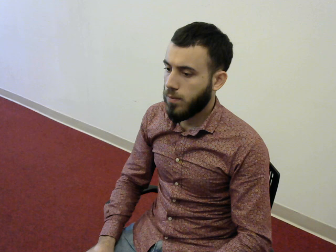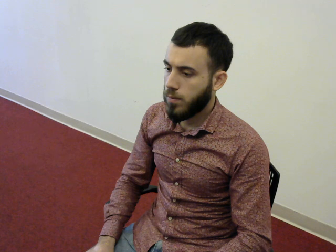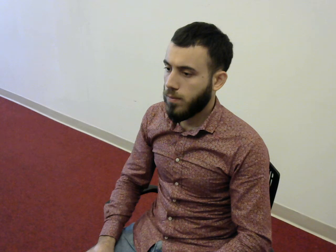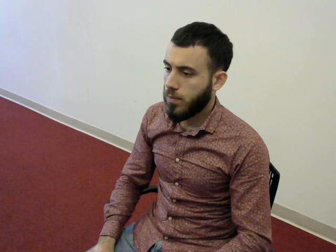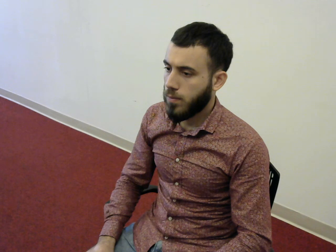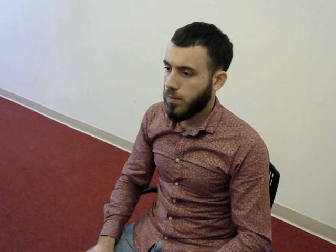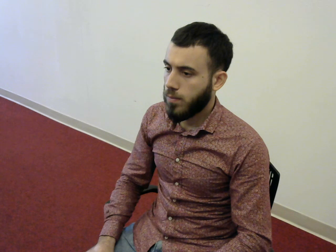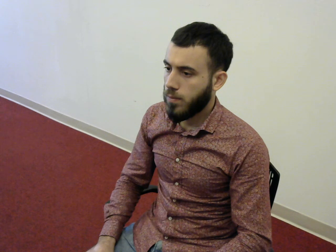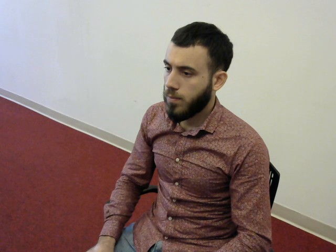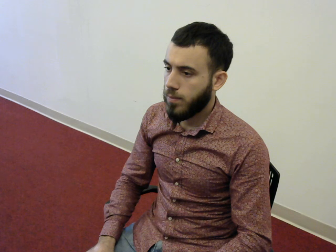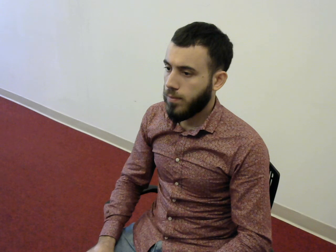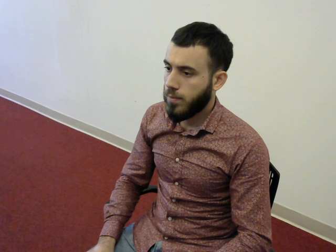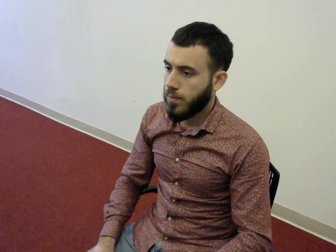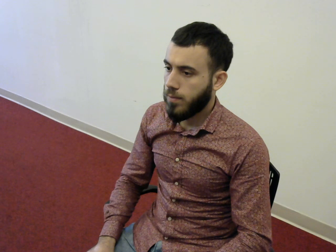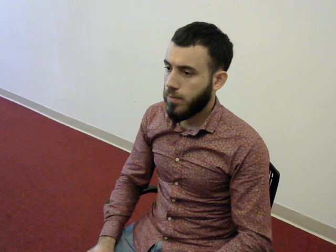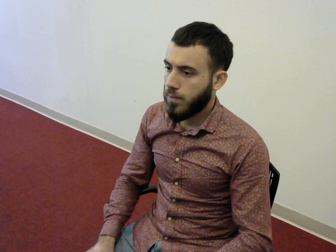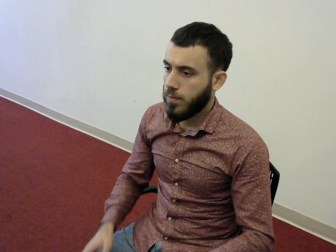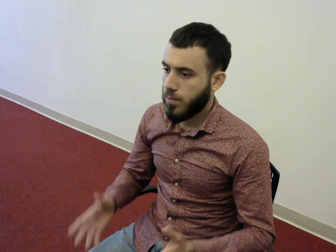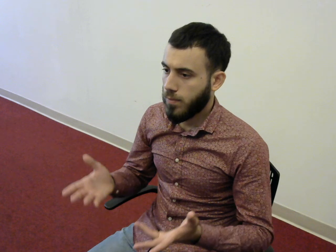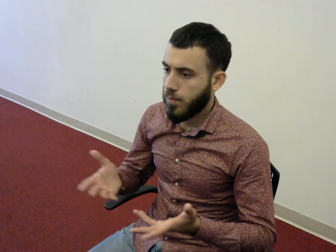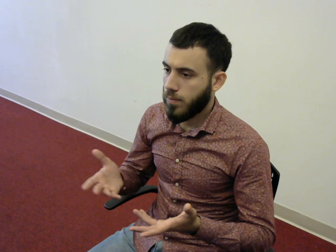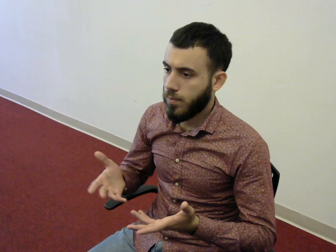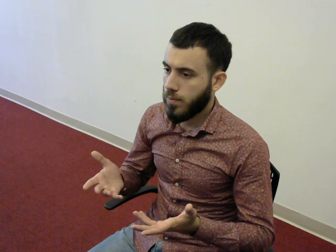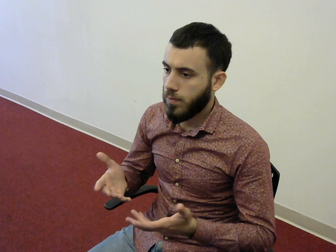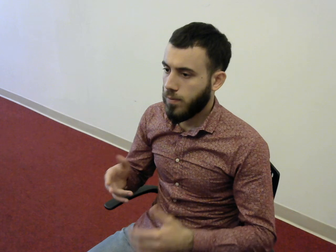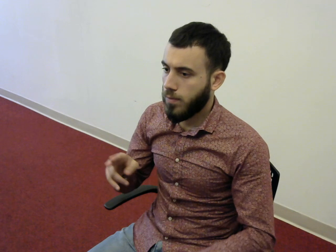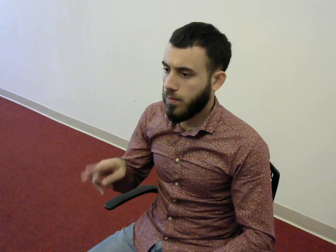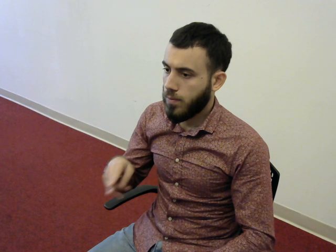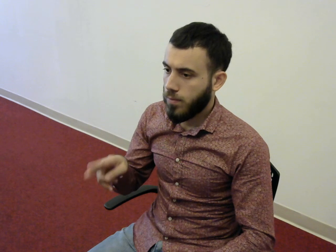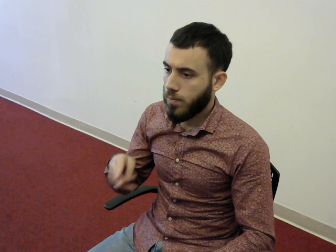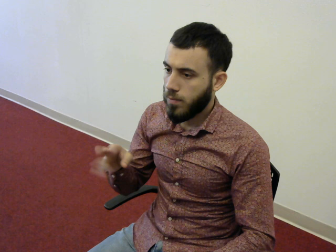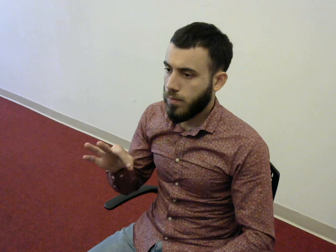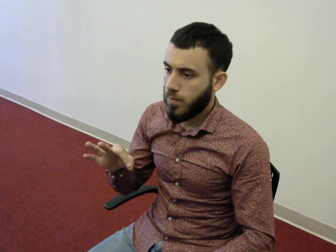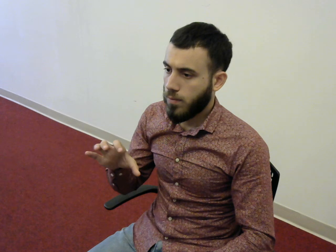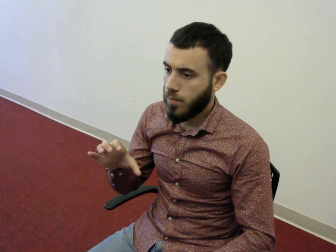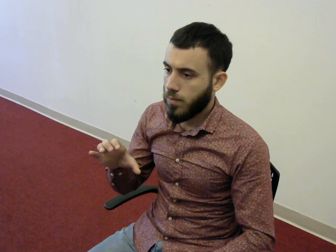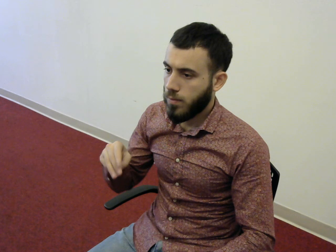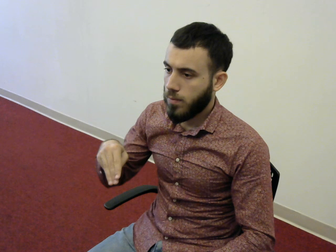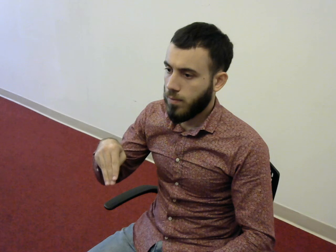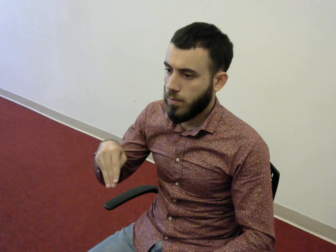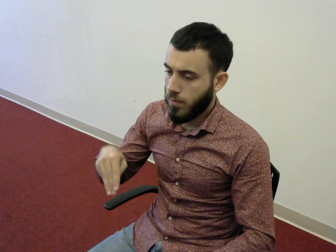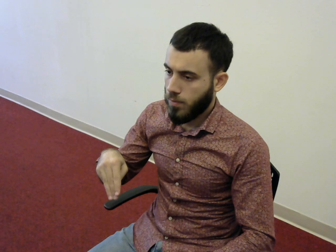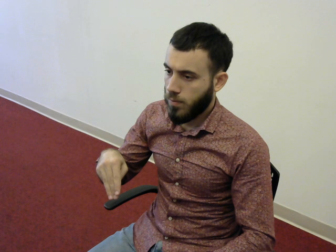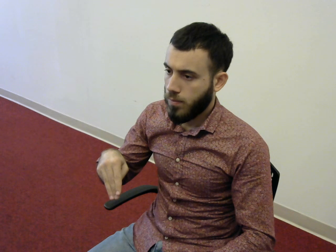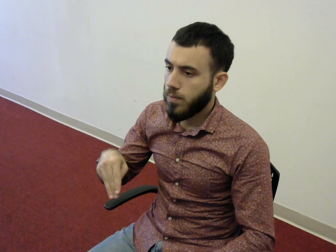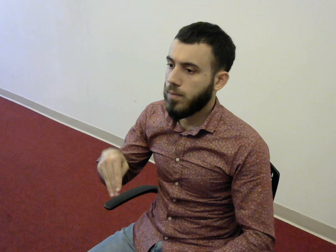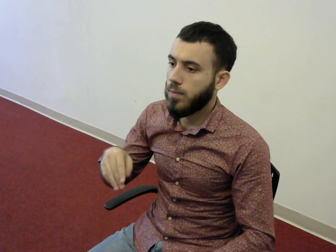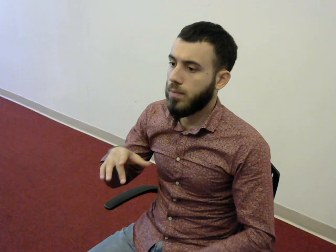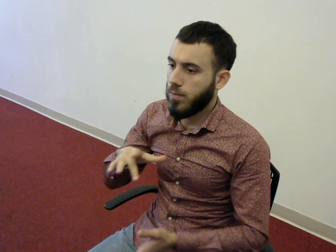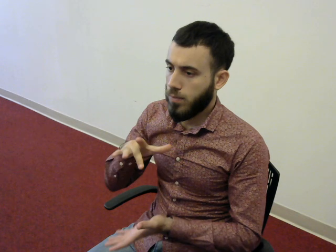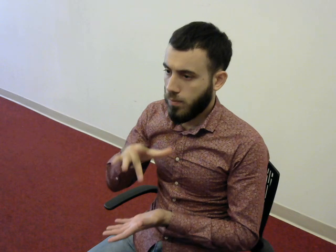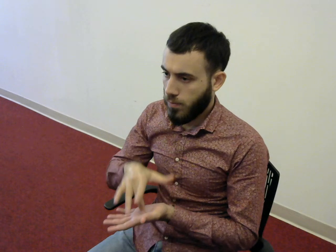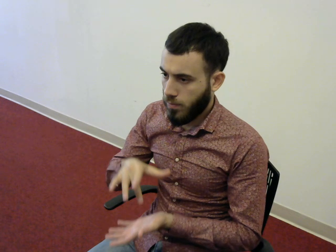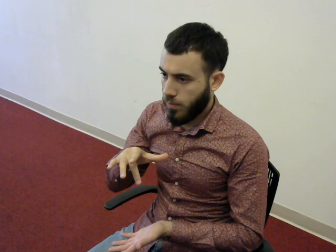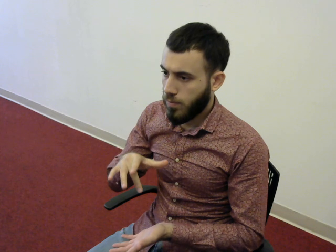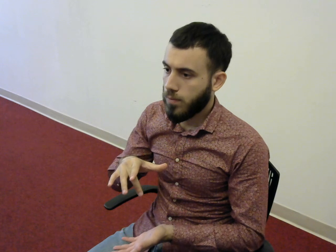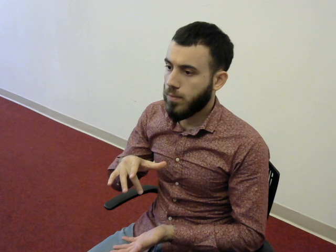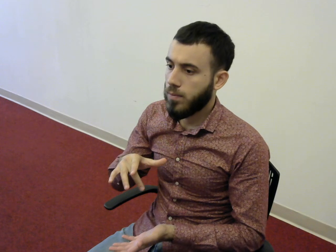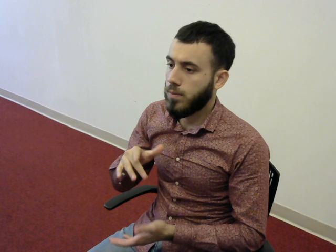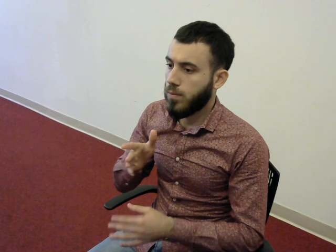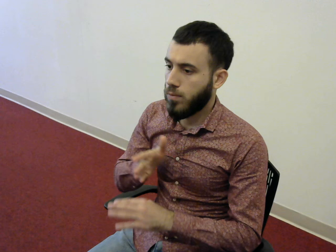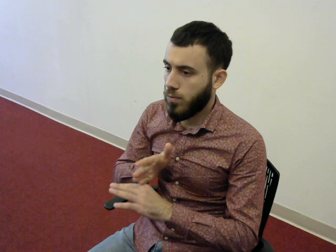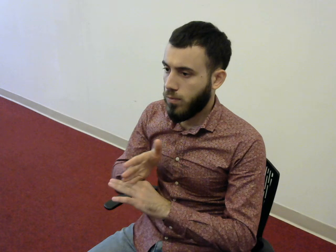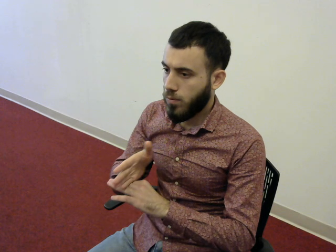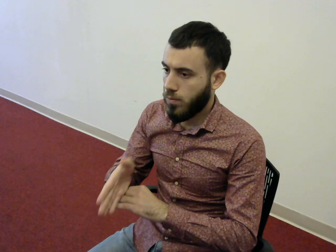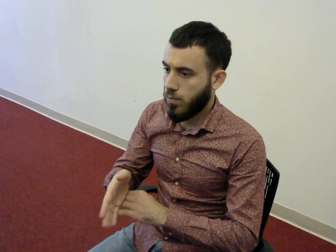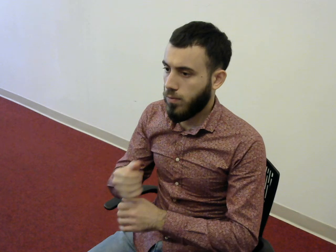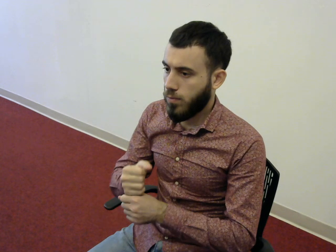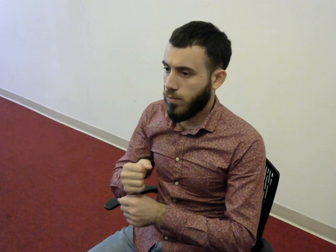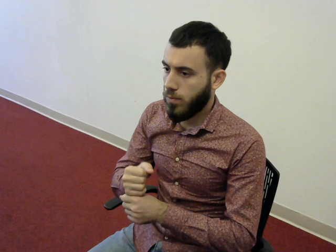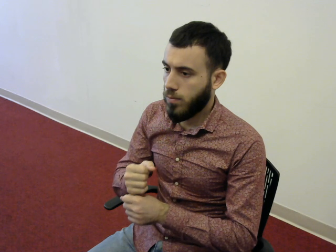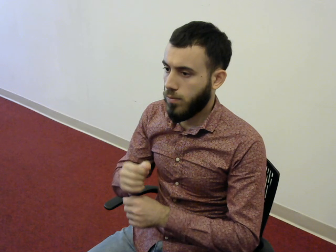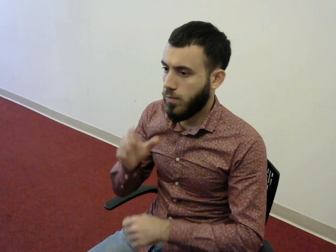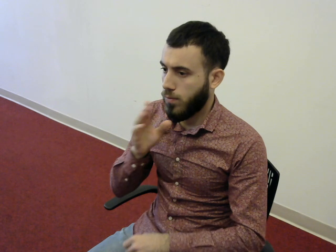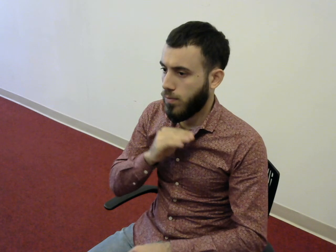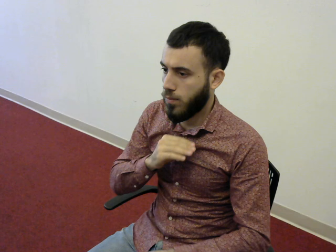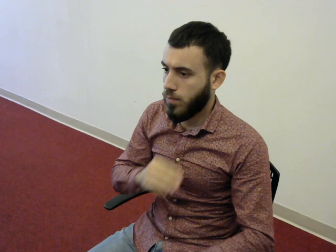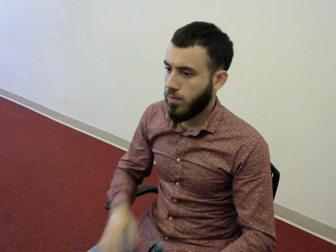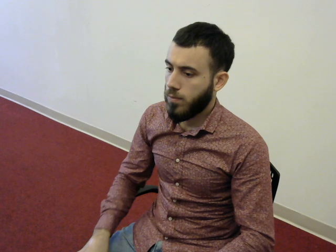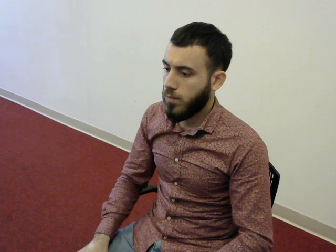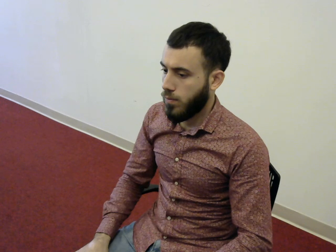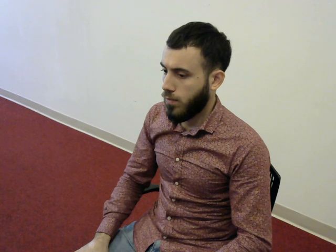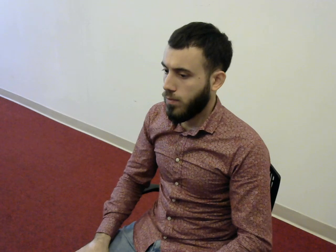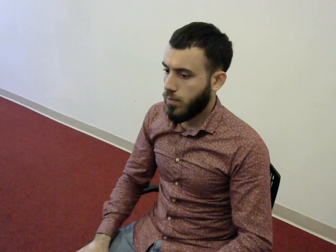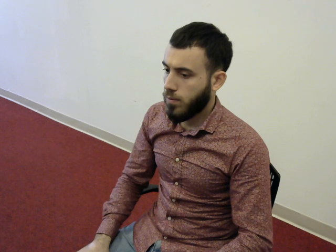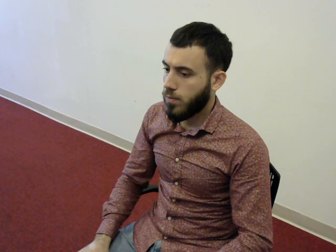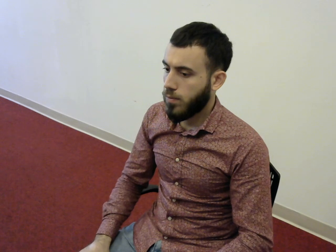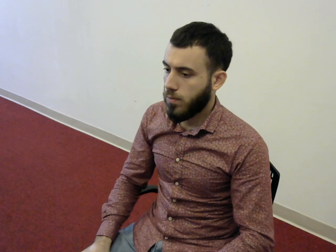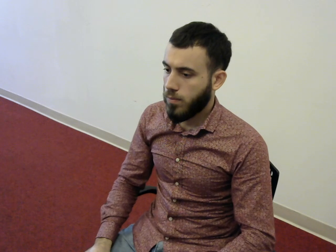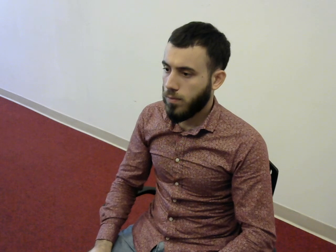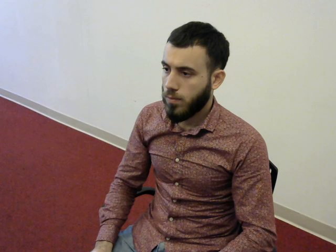Hansı DOST Mərkəzlərinə müraciət edə bilərəm?